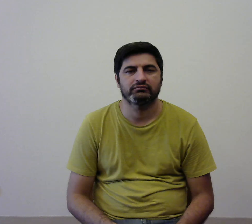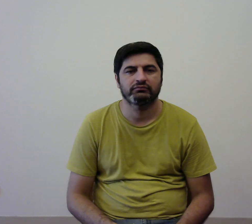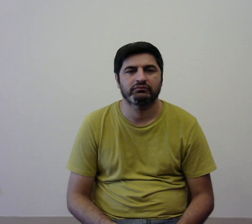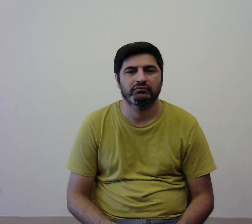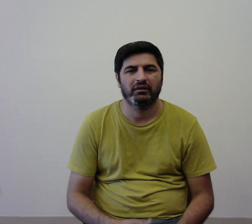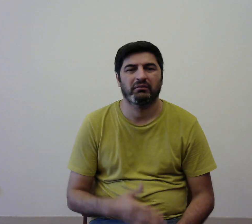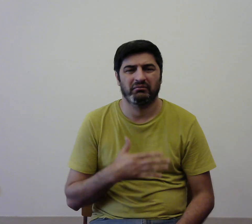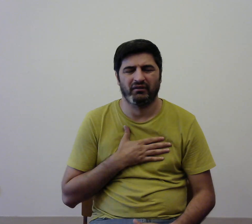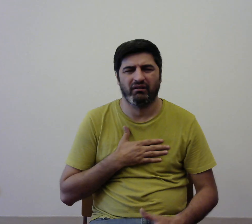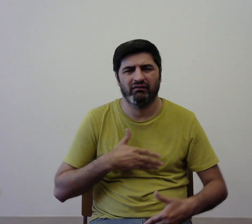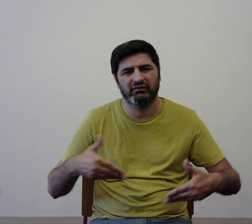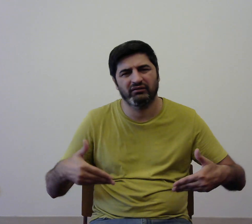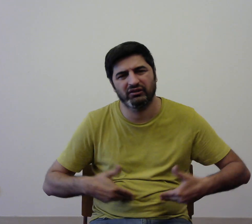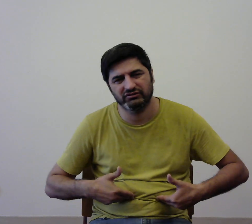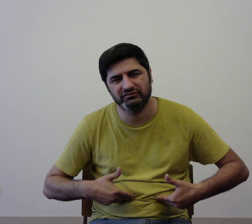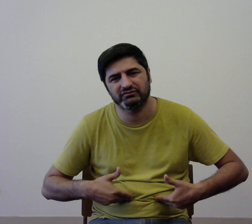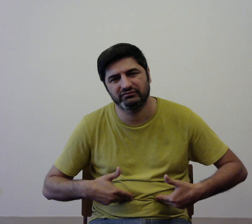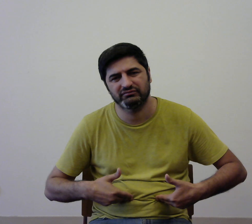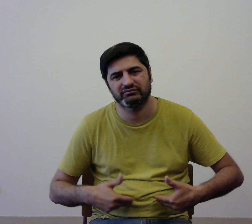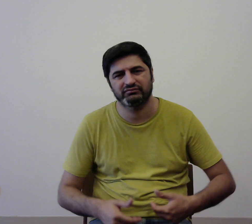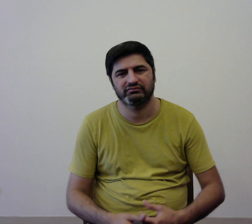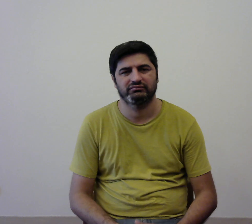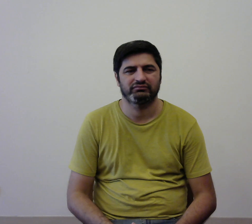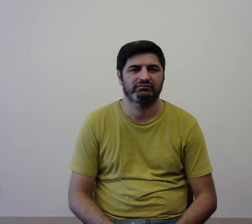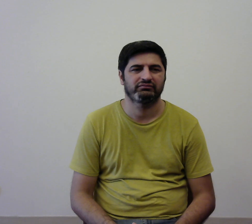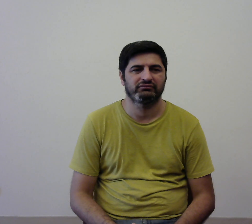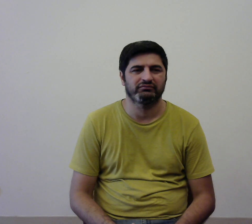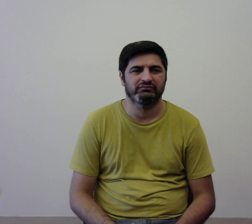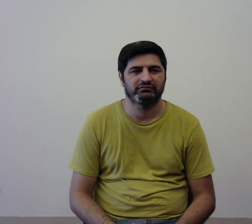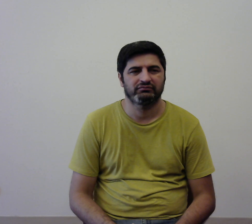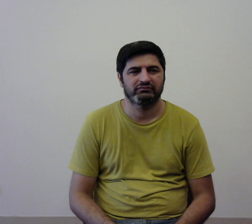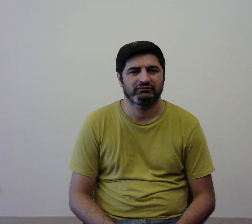Mən acam